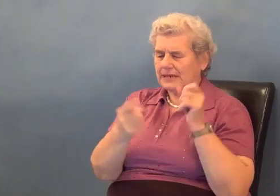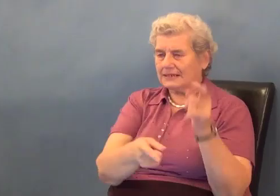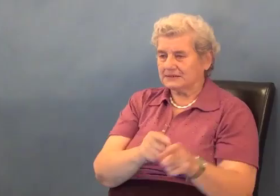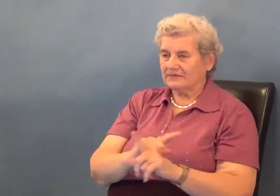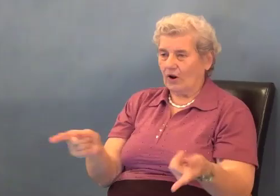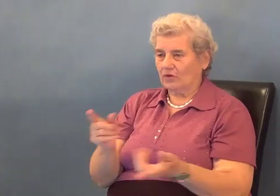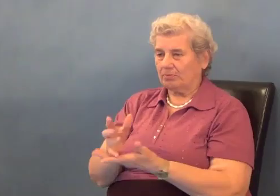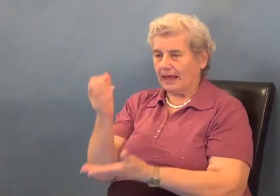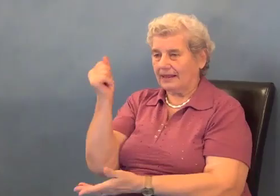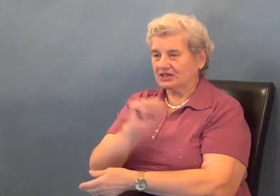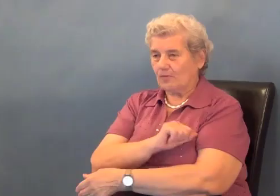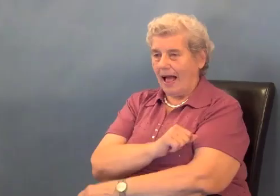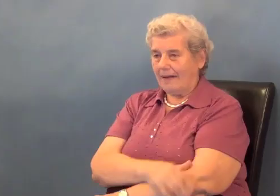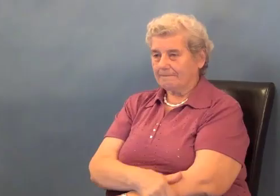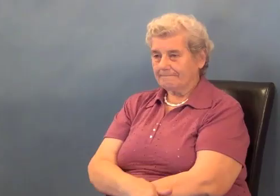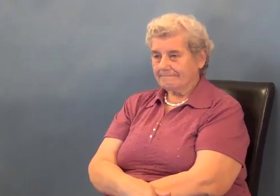Nie wolno wyrzucać butelki ze szkła.